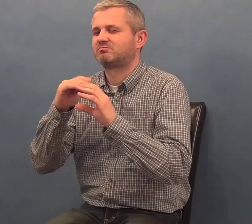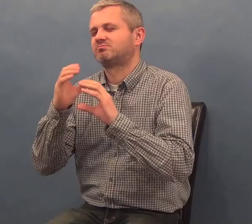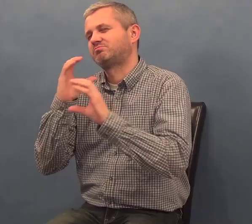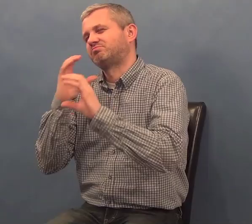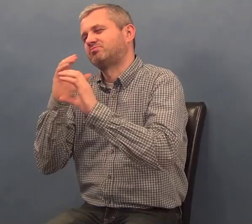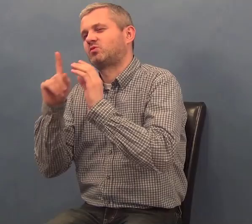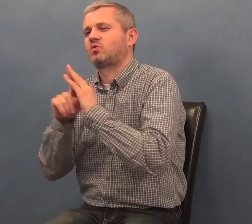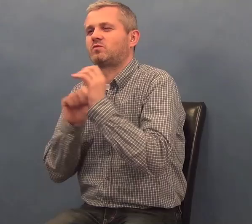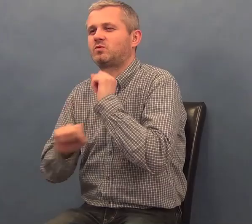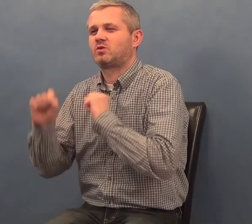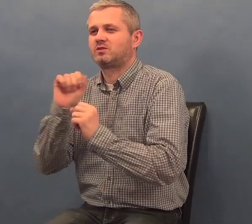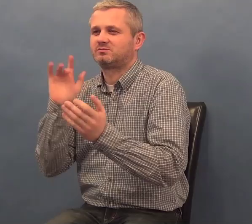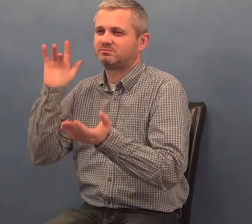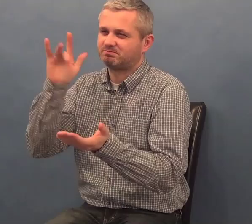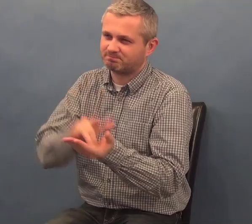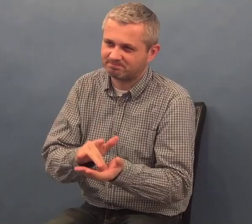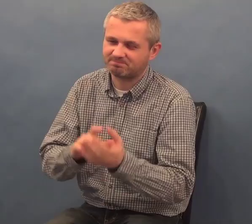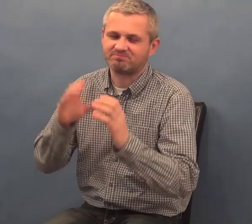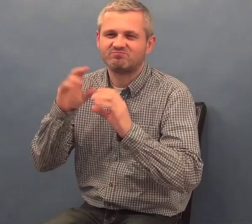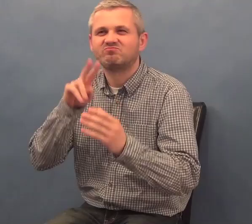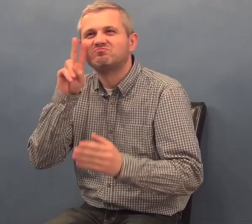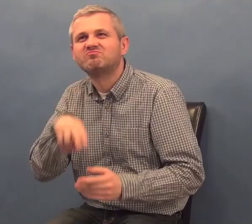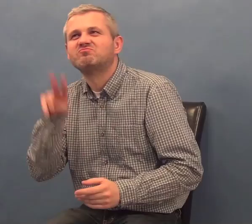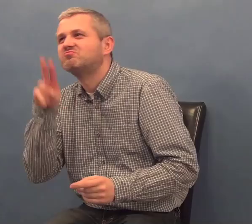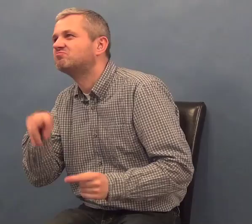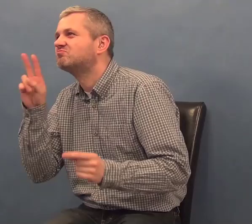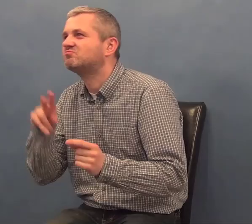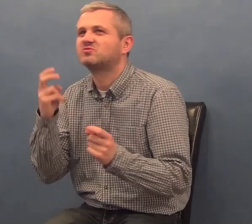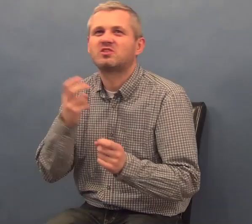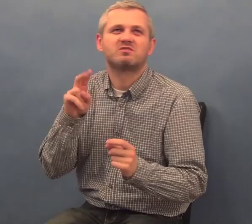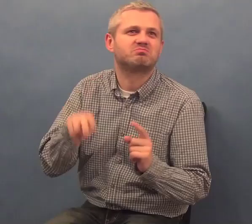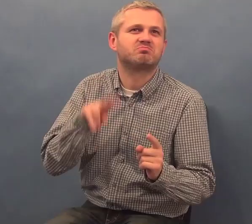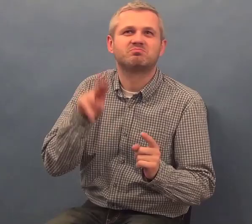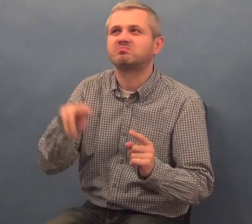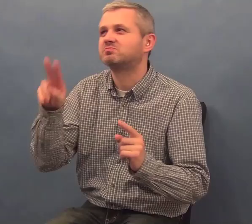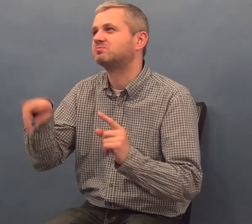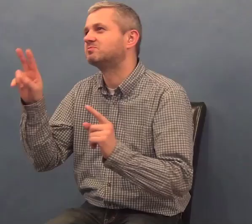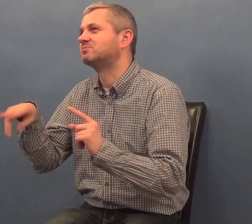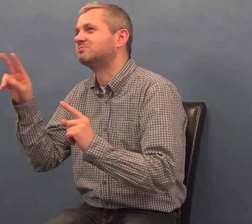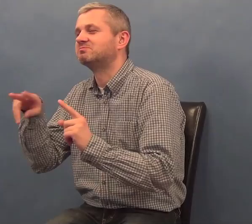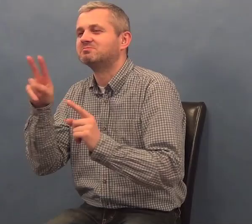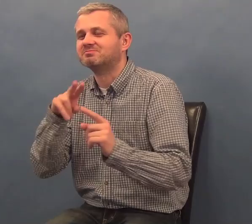Razem jadą autokarem do Włoch, docierają tam, zwiedzają, zwiedzają, ciekawie jest.